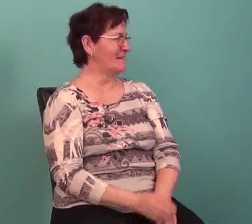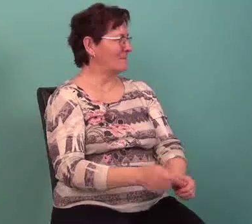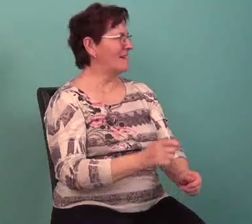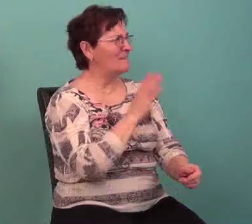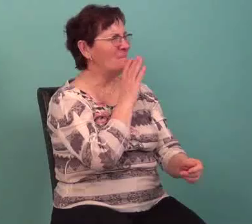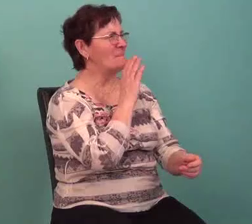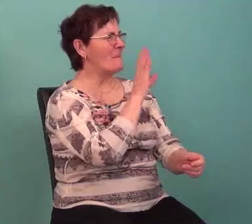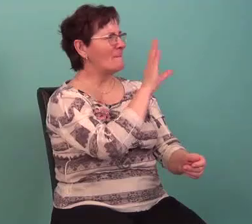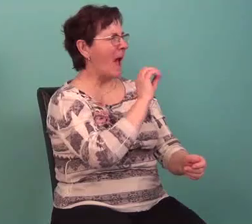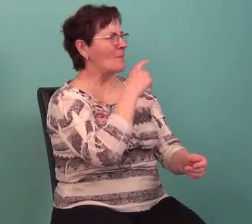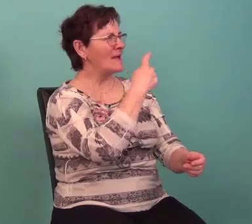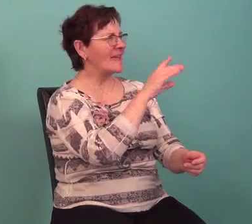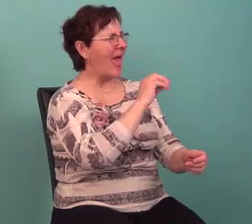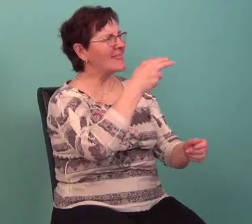Gra na czymś podobnym do bębna.